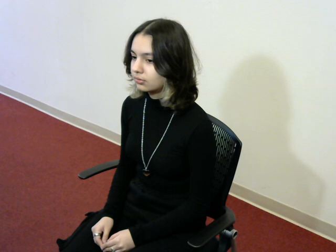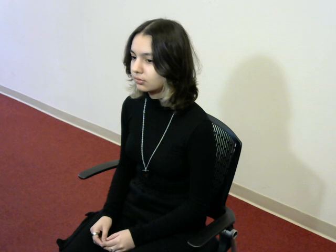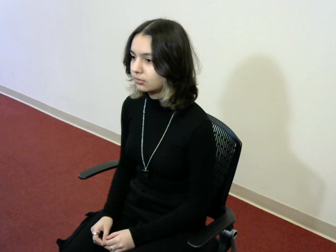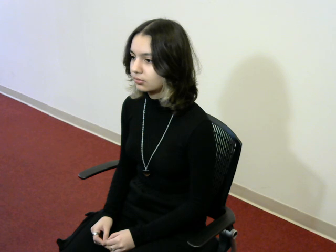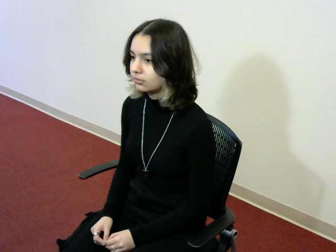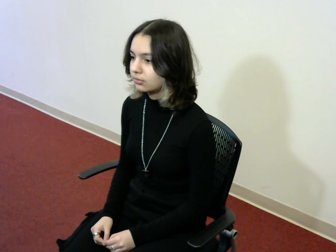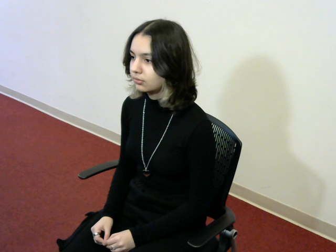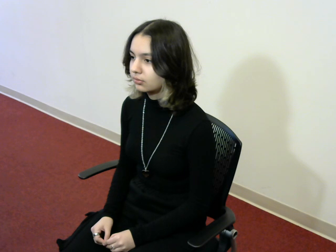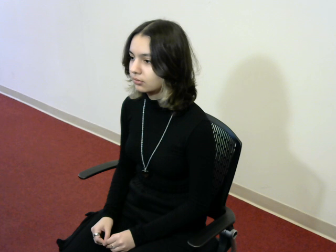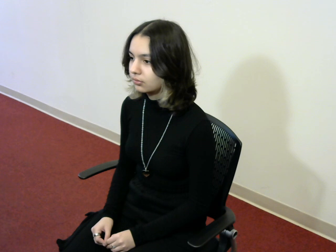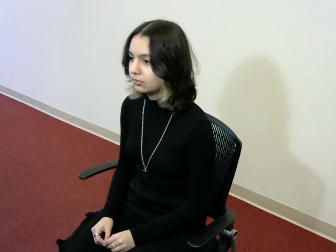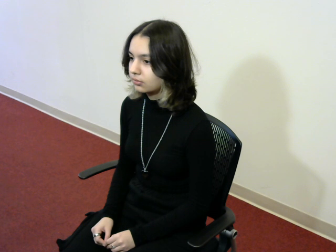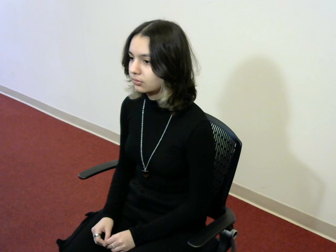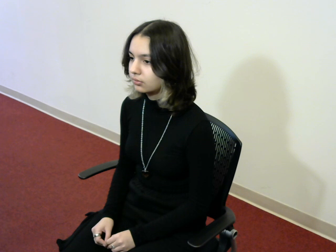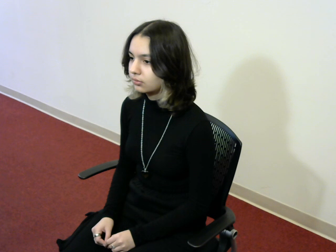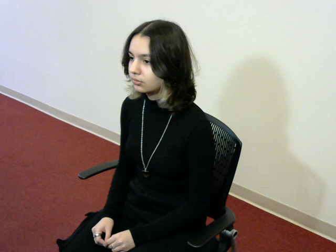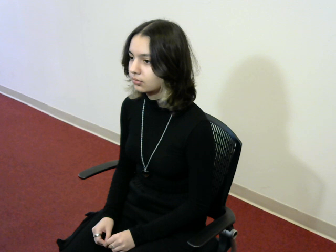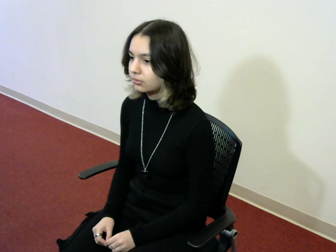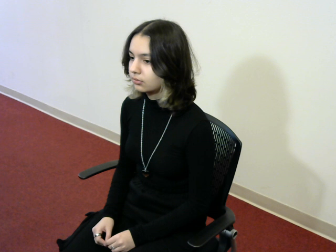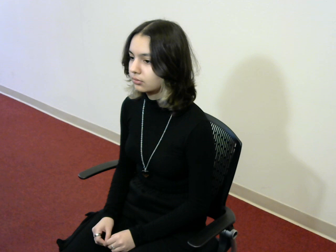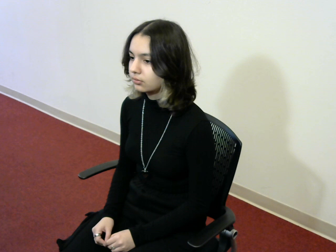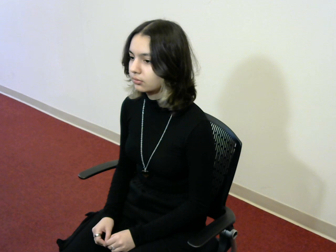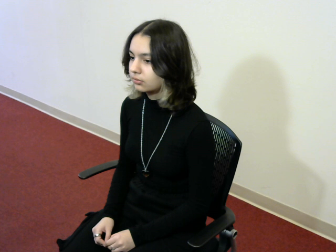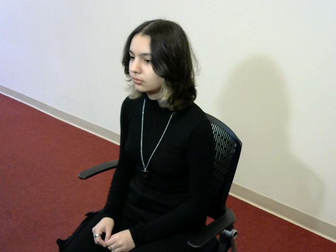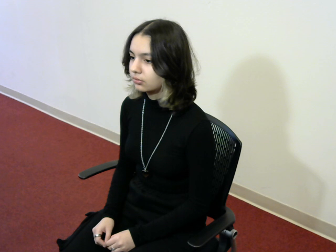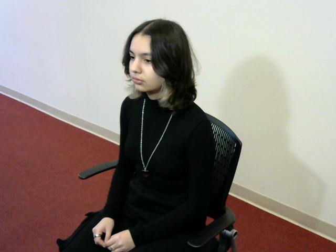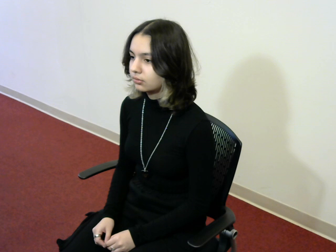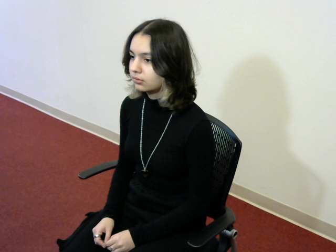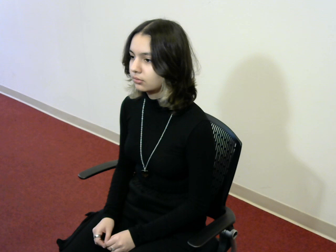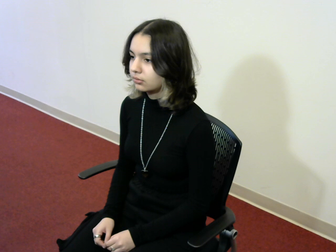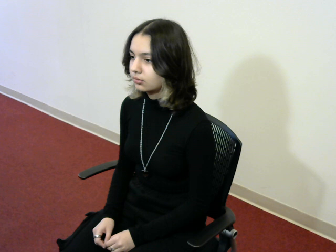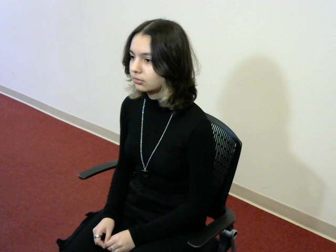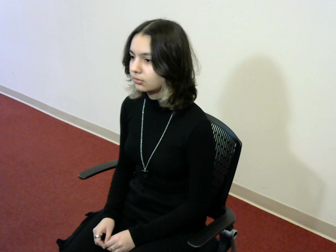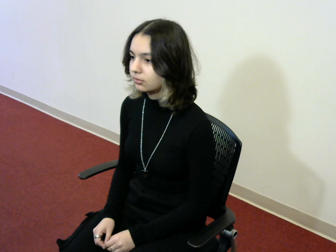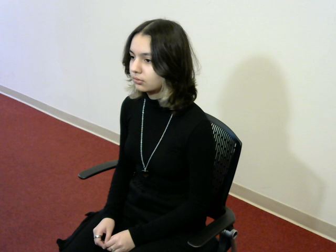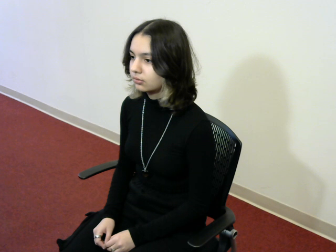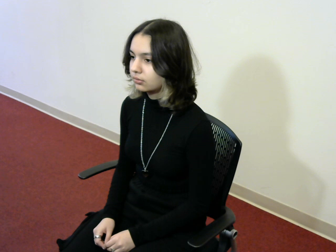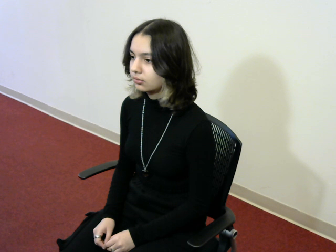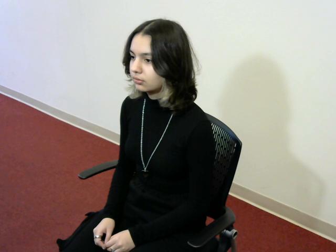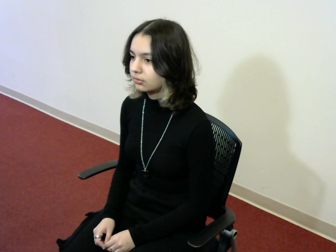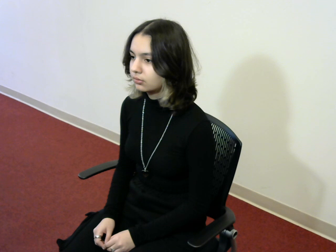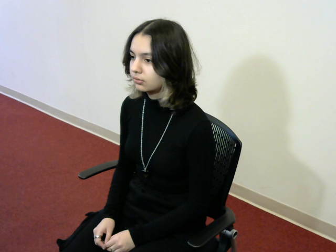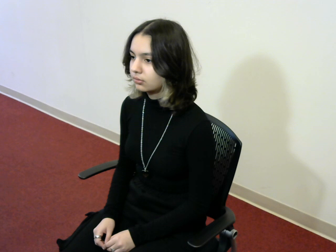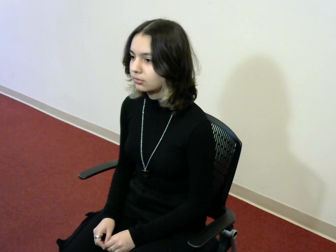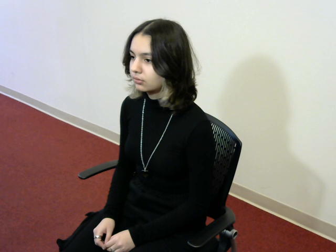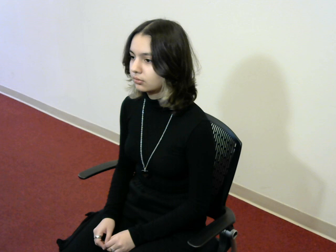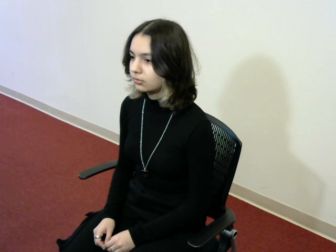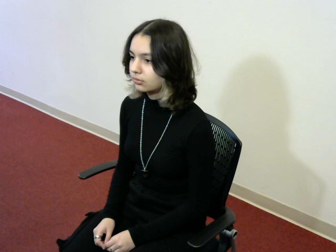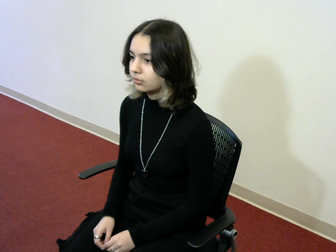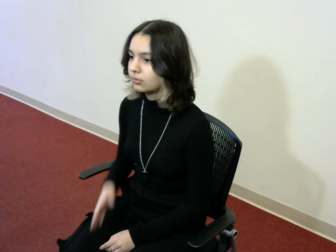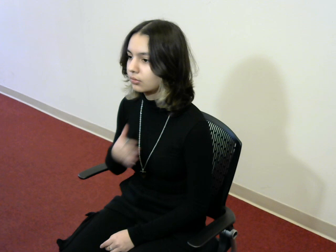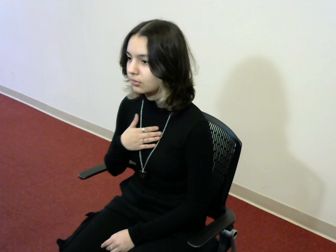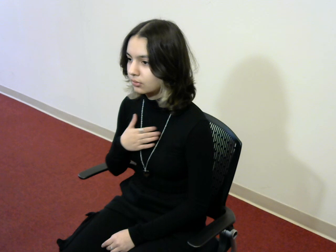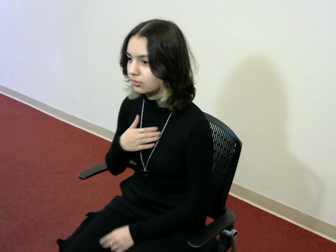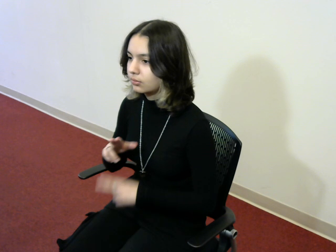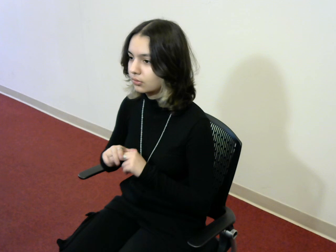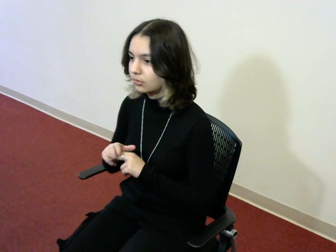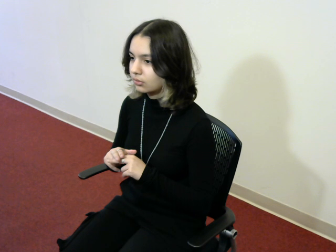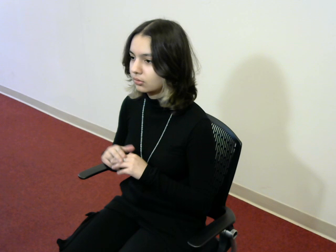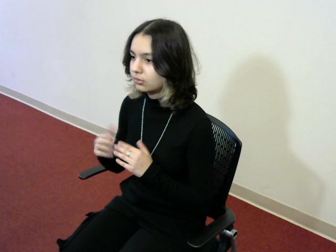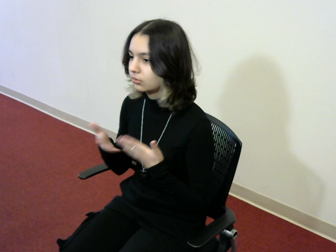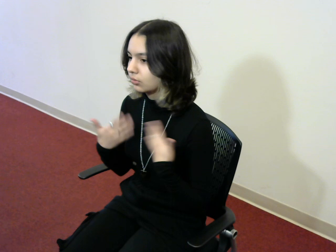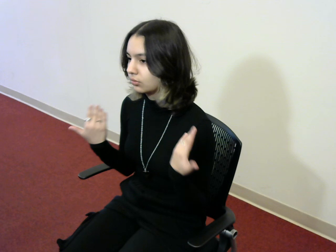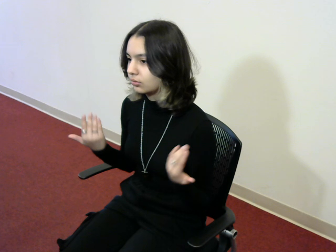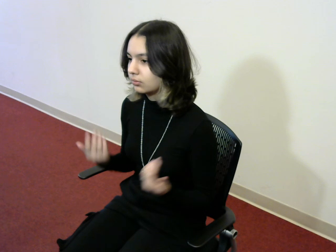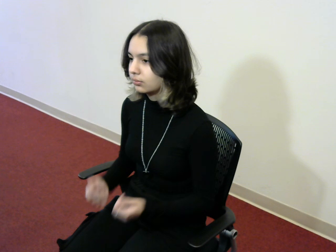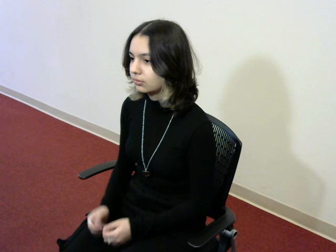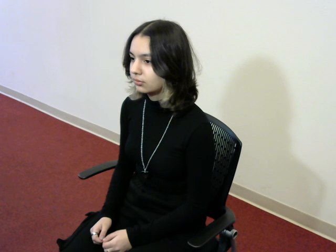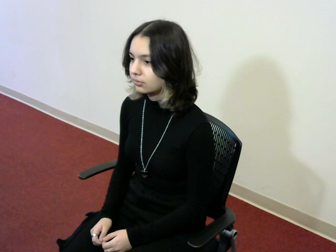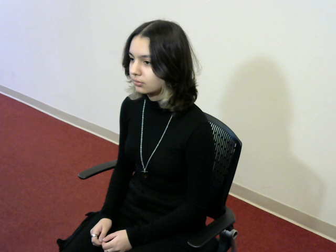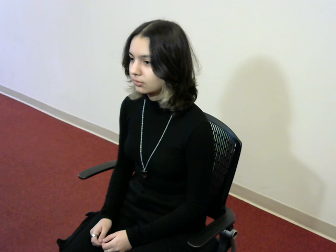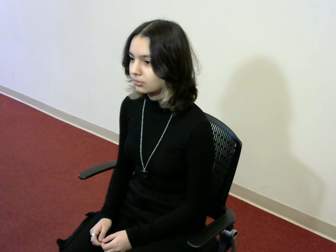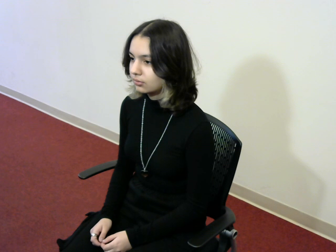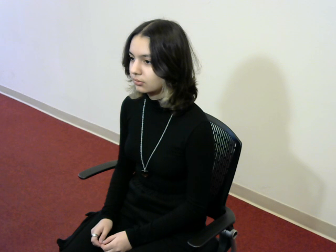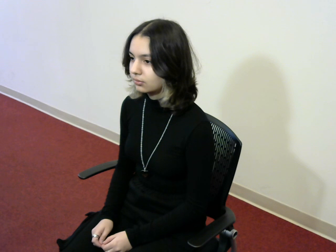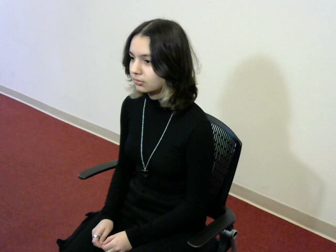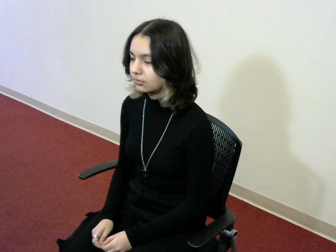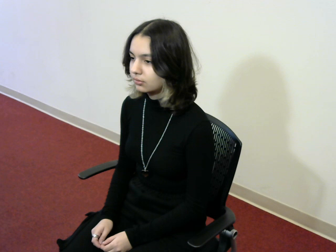Mənim şəxsiyyət vəsiqəm yoxdur